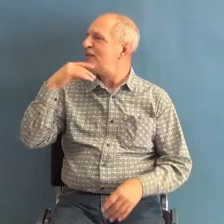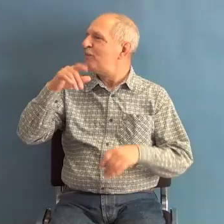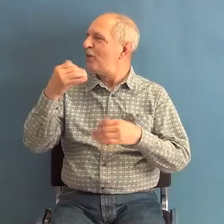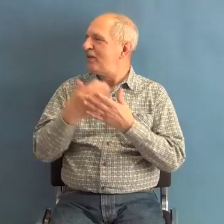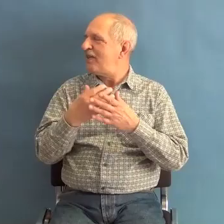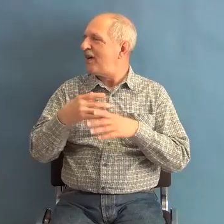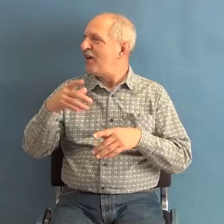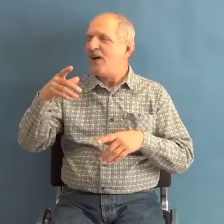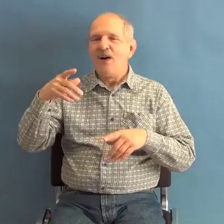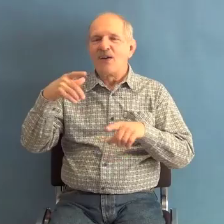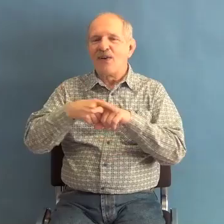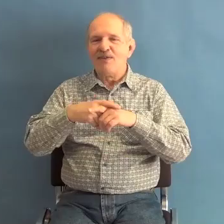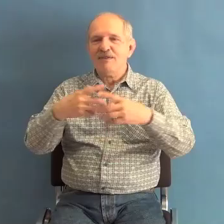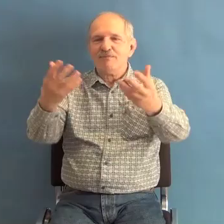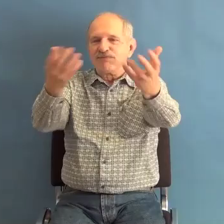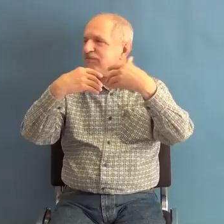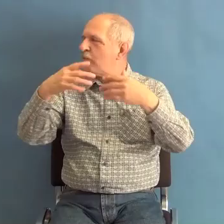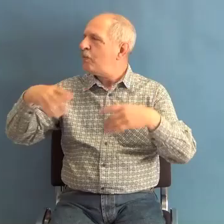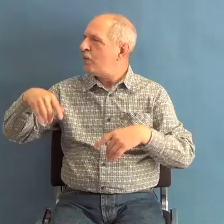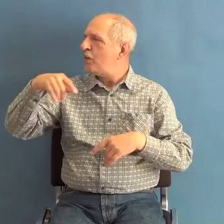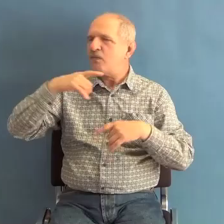Dlatego, że dużo koni przychodzi.